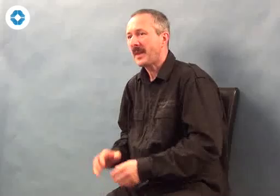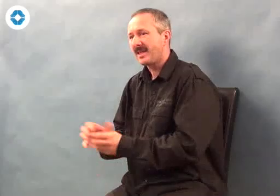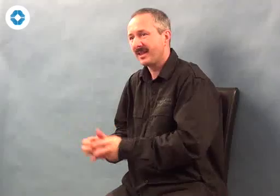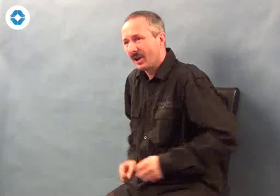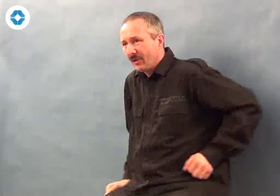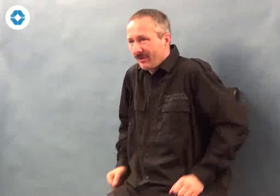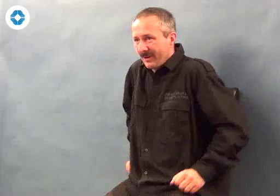Schował kamienie do kieszeni.